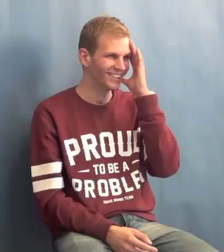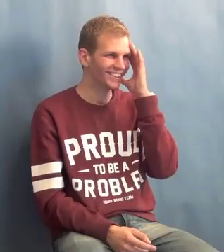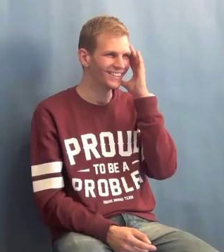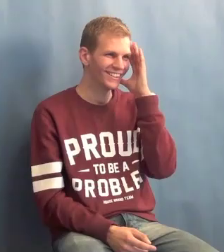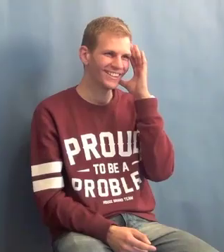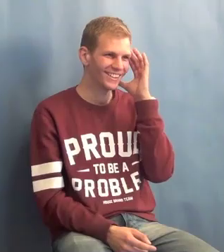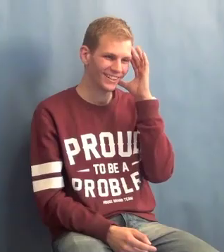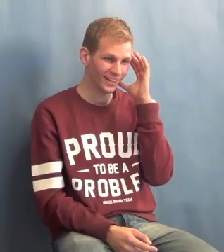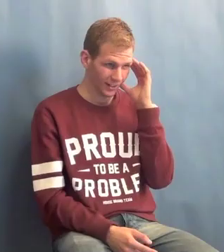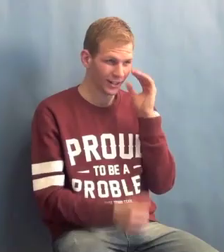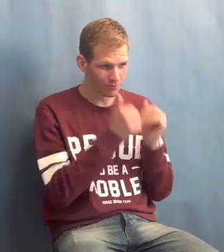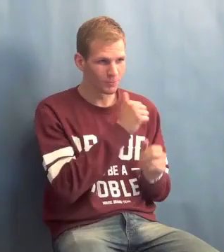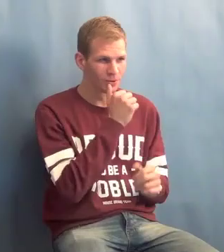O mój Boże.